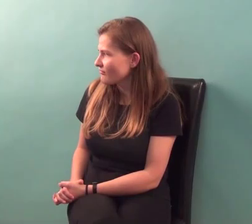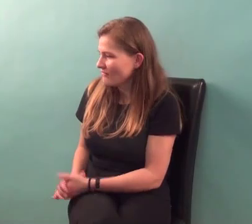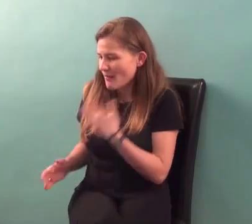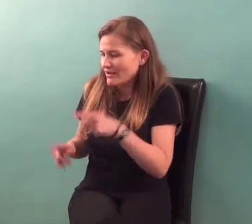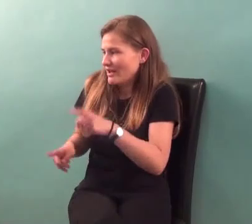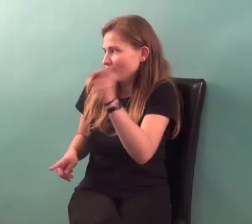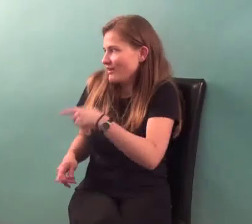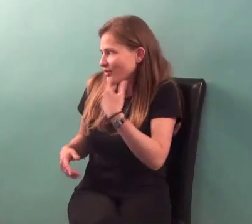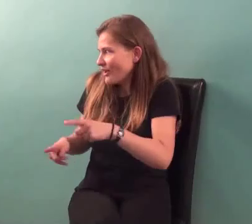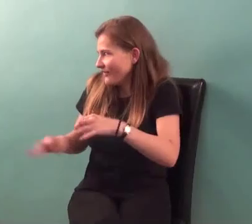Nie ma znaku skreślonego, to znaczy, że wolno.